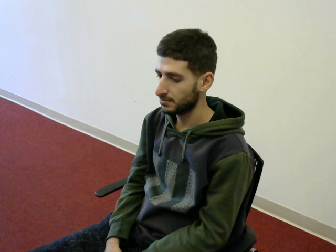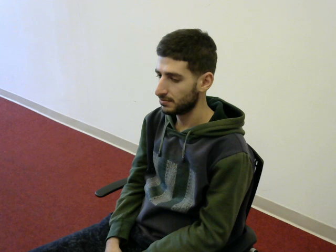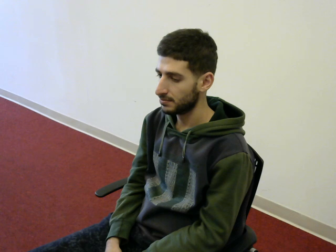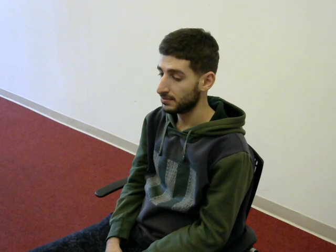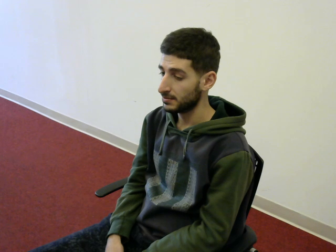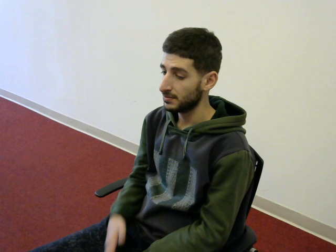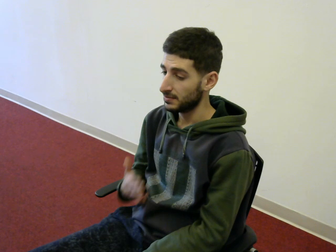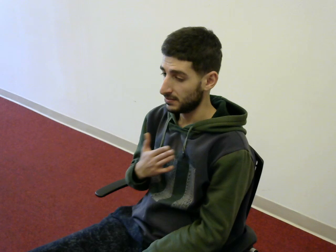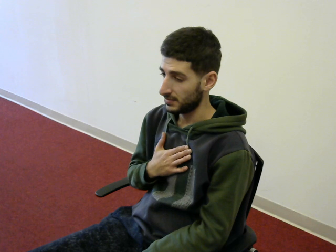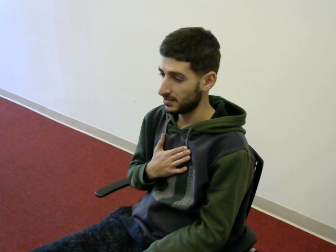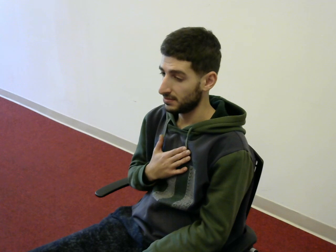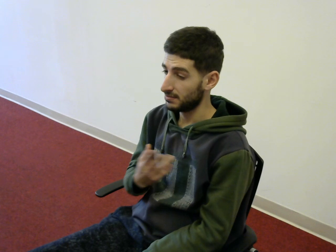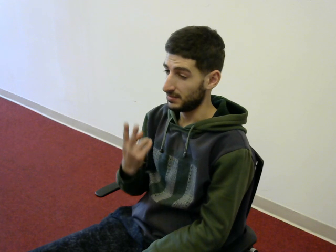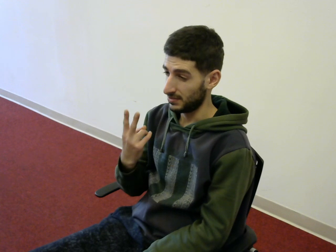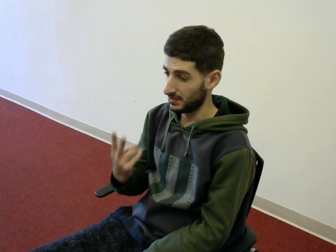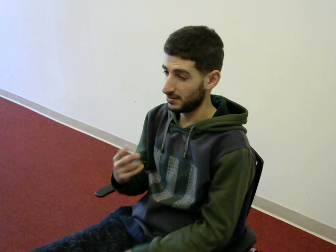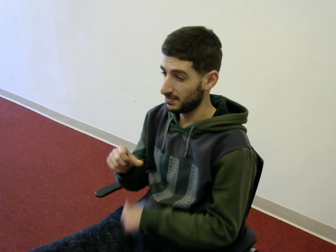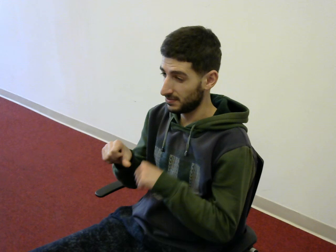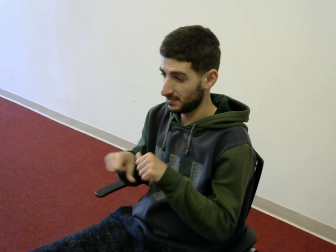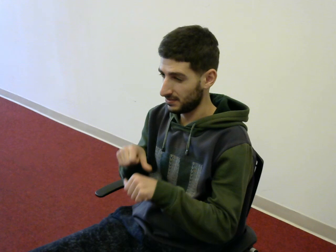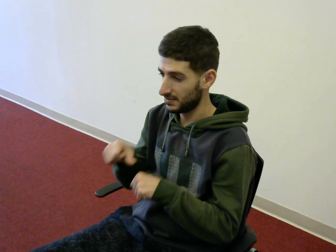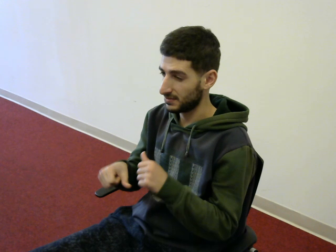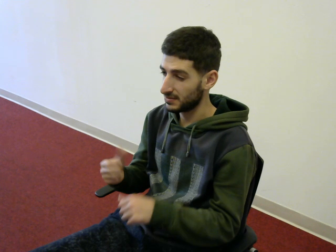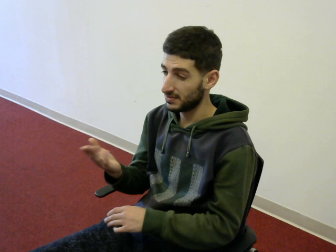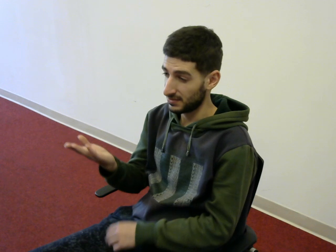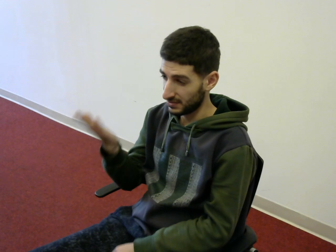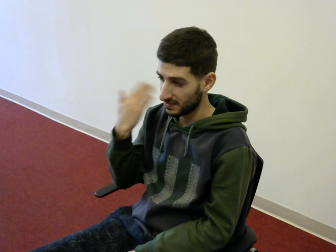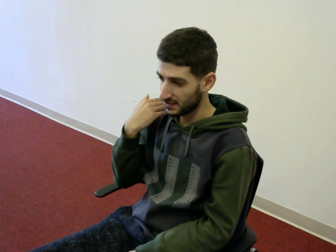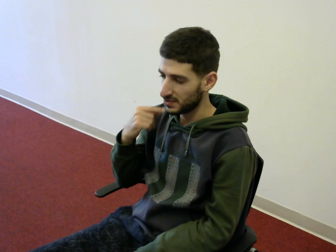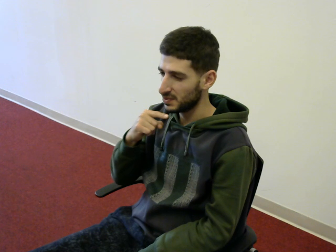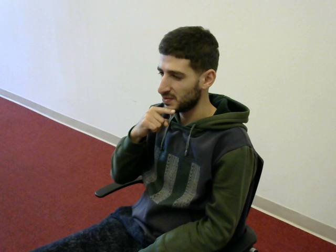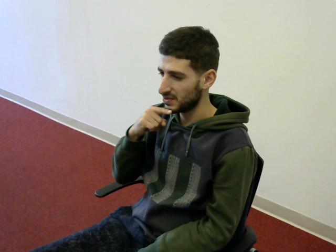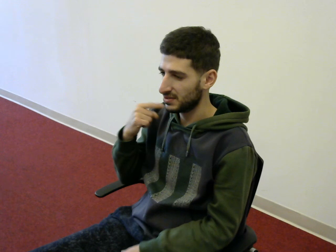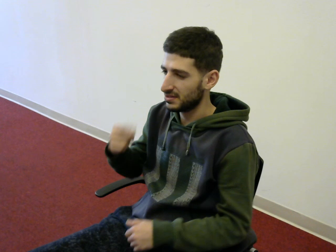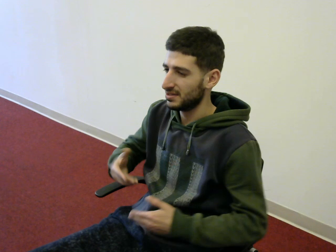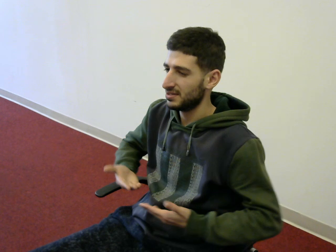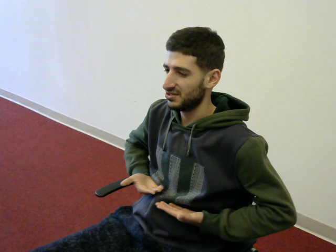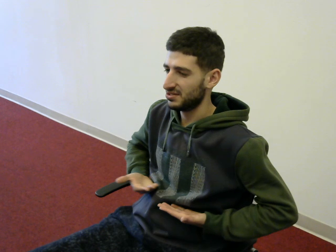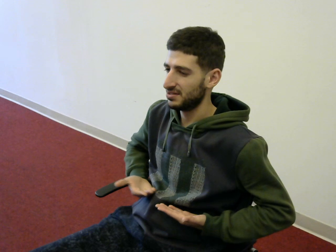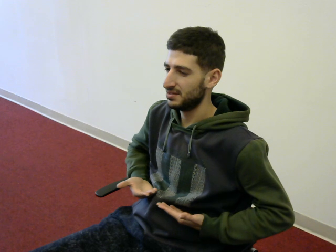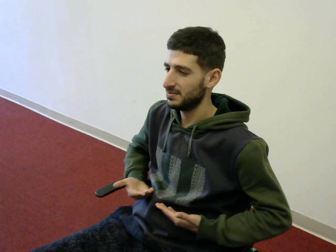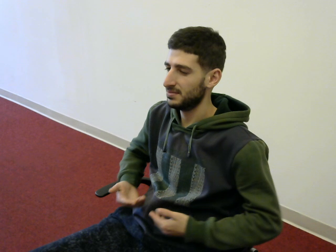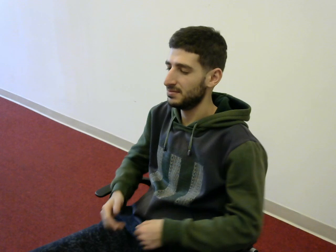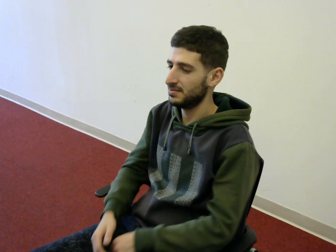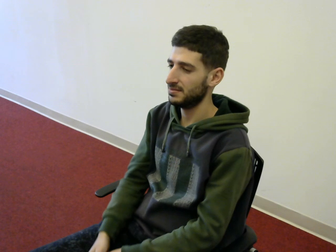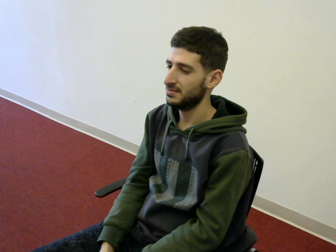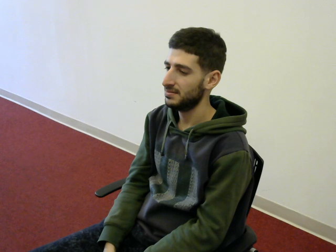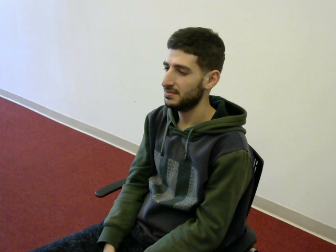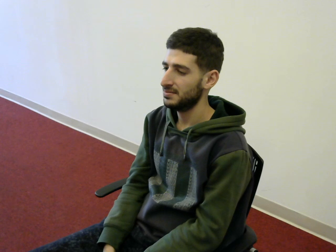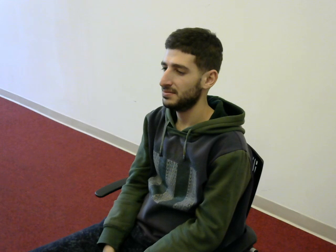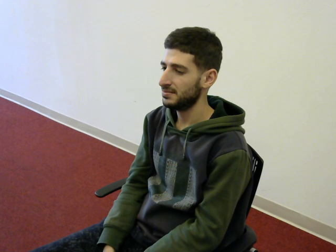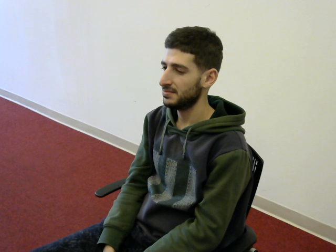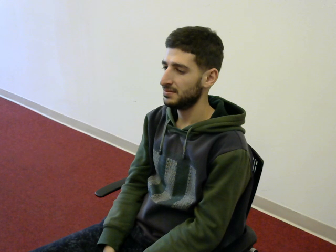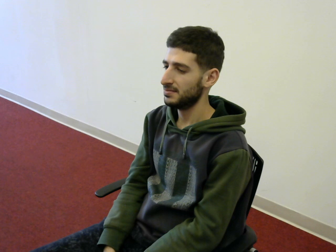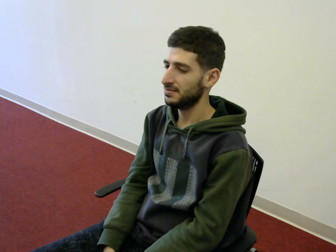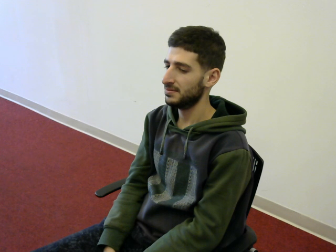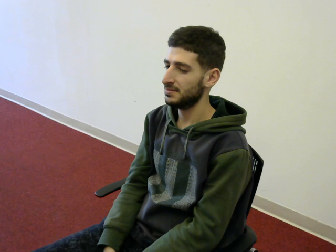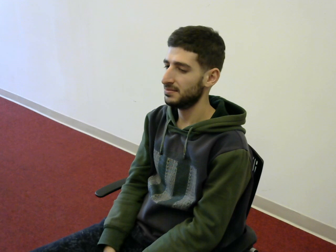Mən iki il öncə Rusiyada yaşayırdım